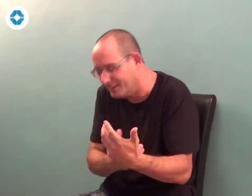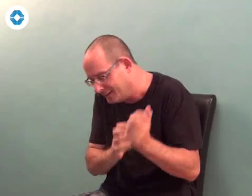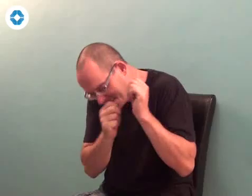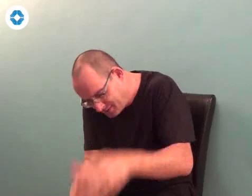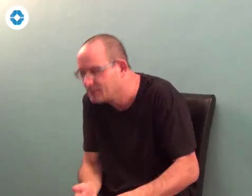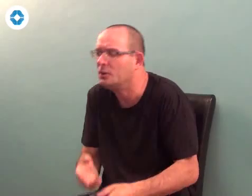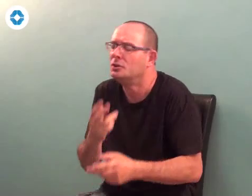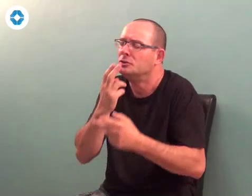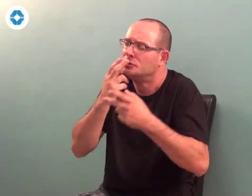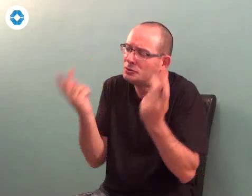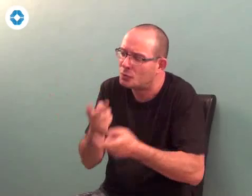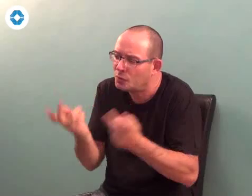Stawia go na łapach i zaczynają obaj znów szukać.